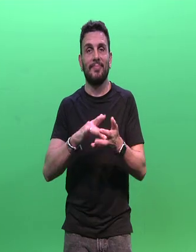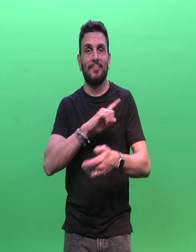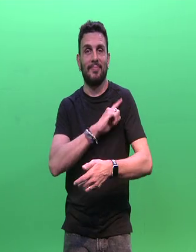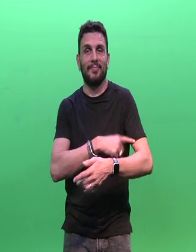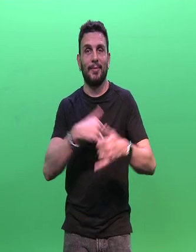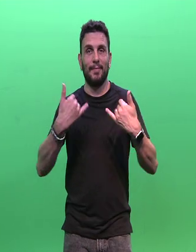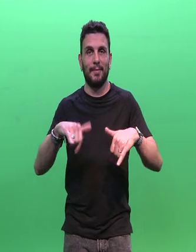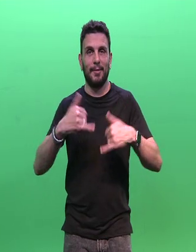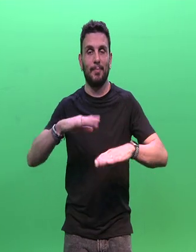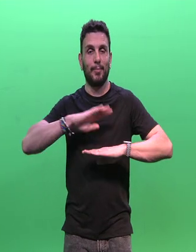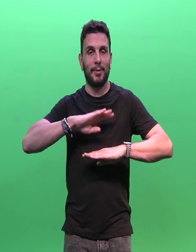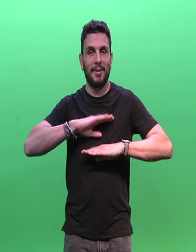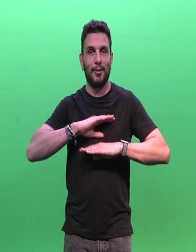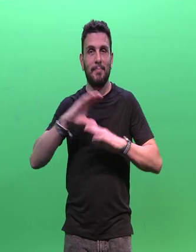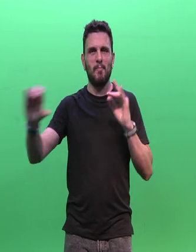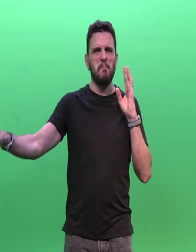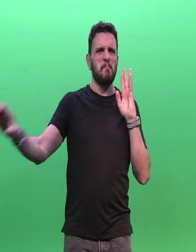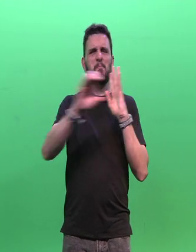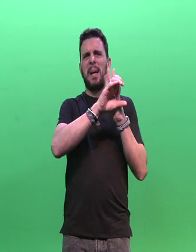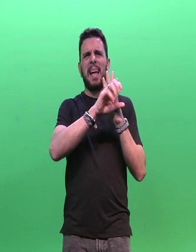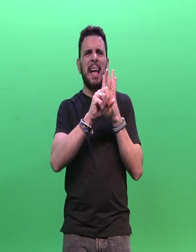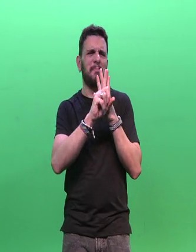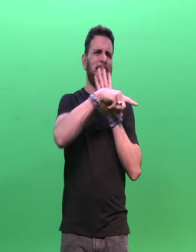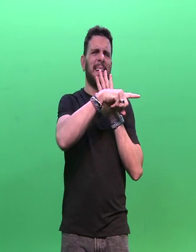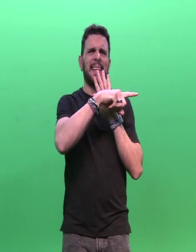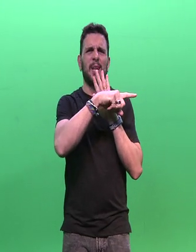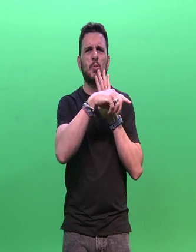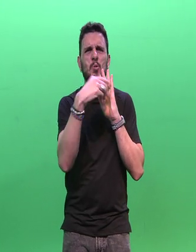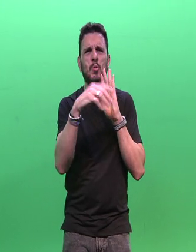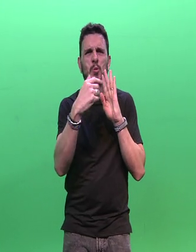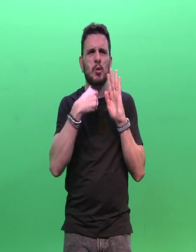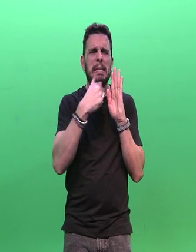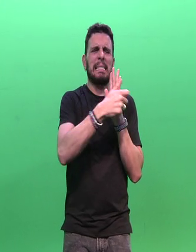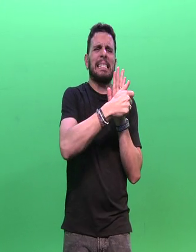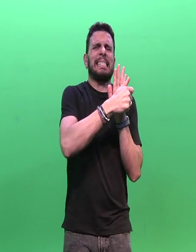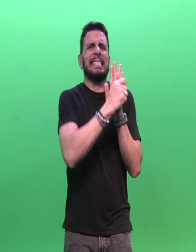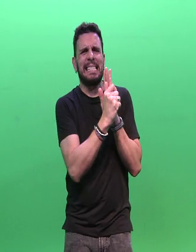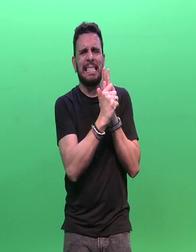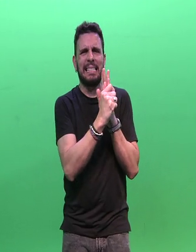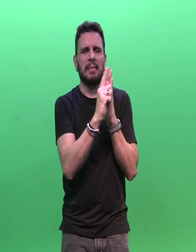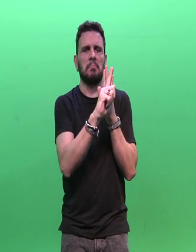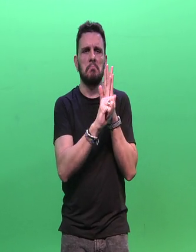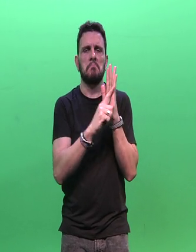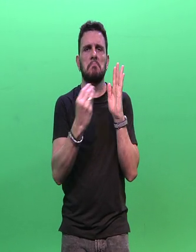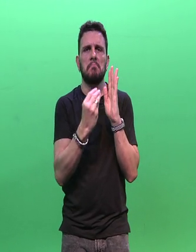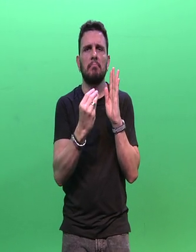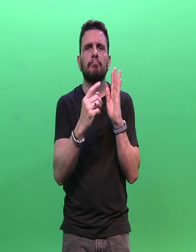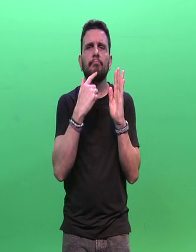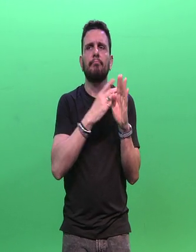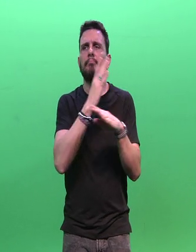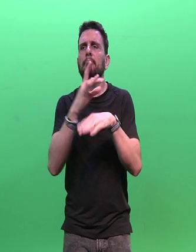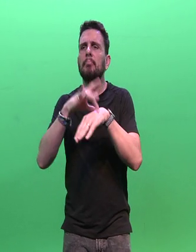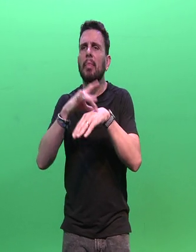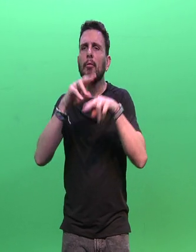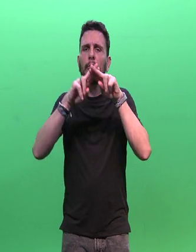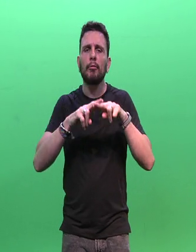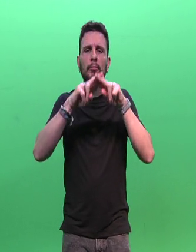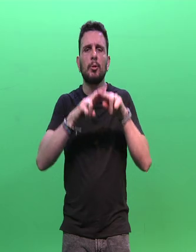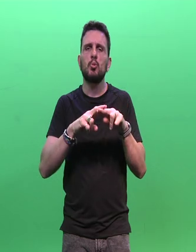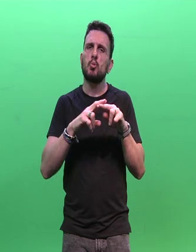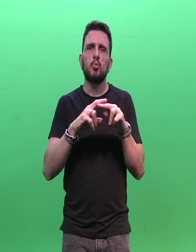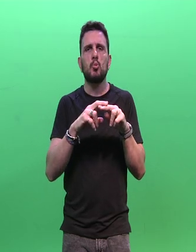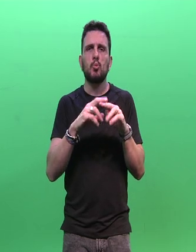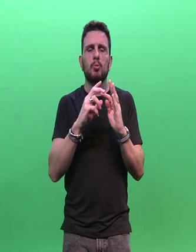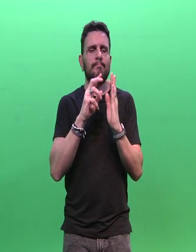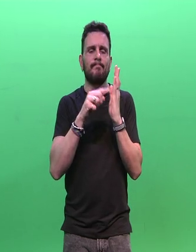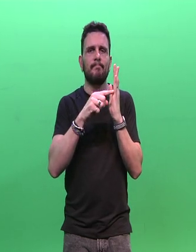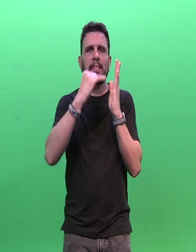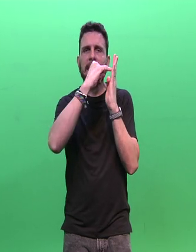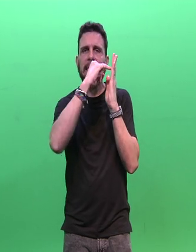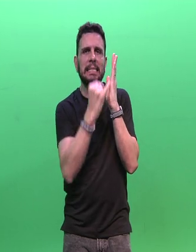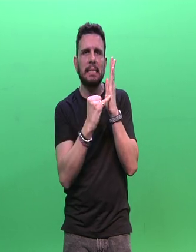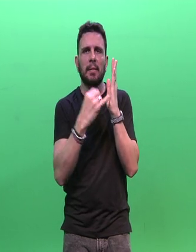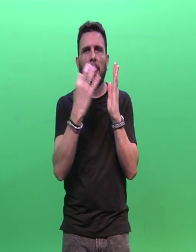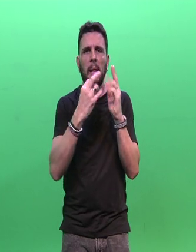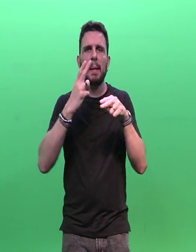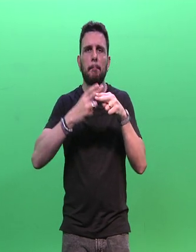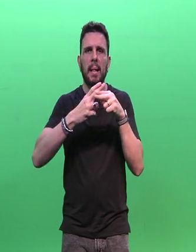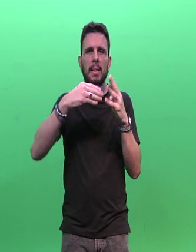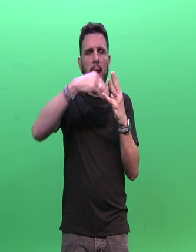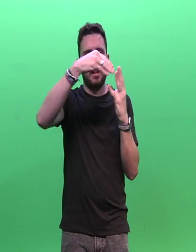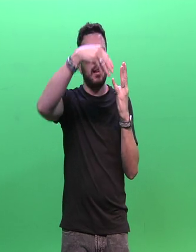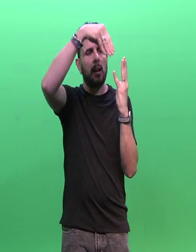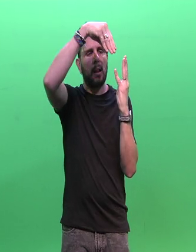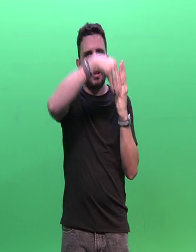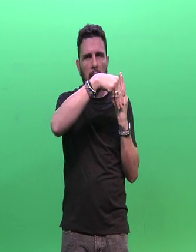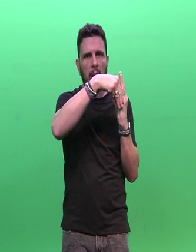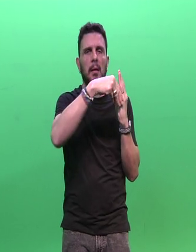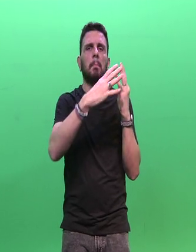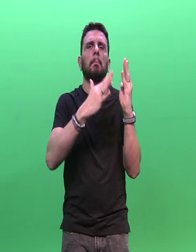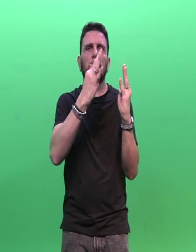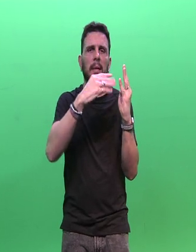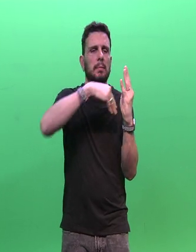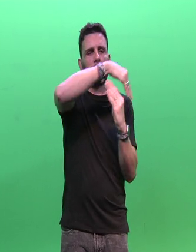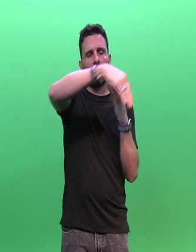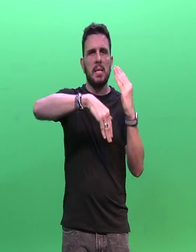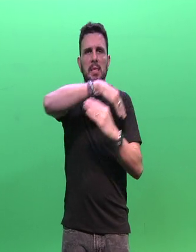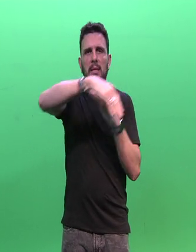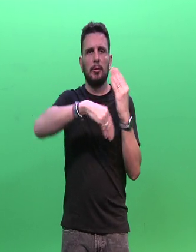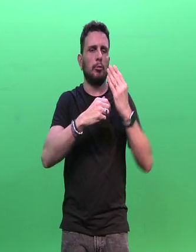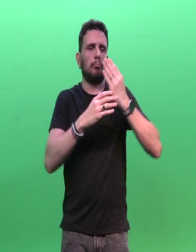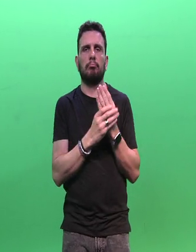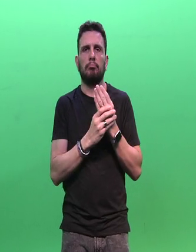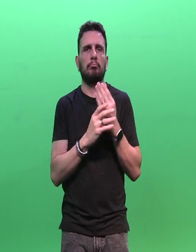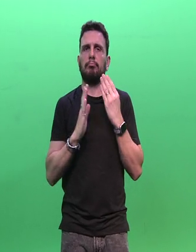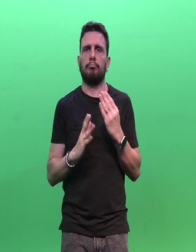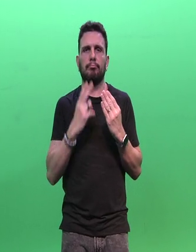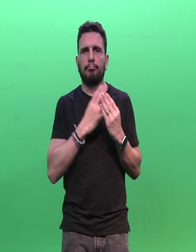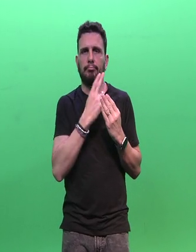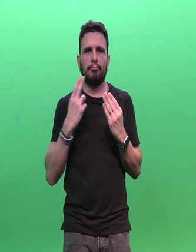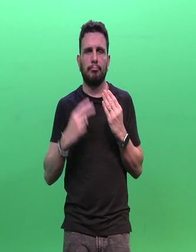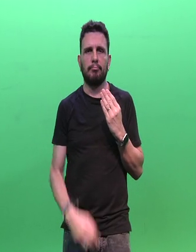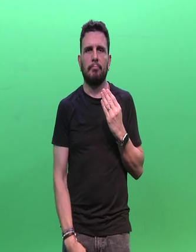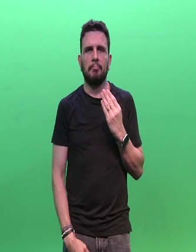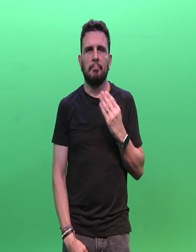Jugo a futbol, de porter, em van donar un cop amb la pilota al dit petit de la mà i el dit se'm va sortir del lloc, vaig intentar posar-lo bé i ara el tinc millor. Vaig anar al metge i em va dir que tenia una fissura i que m'havien de posar una fèrula i després embenar-me la mà.